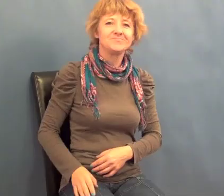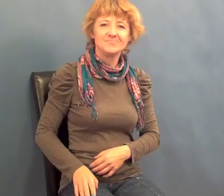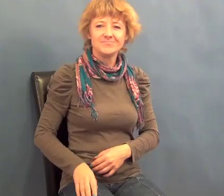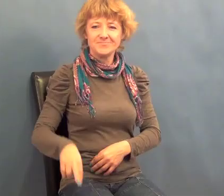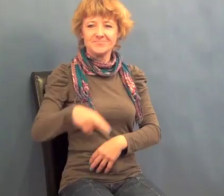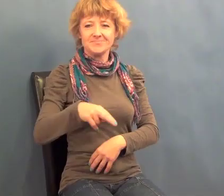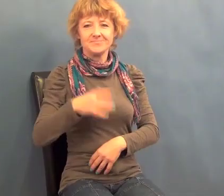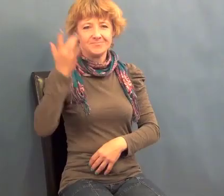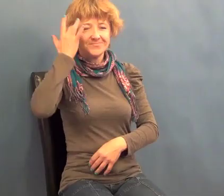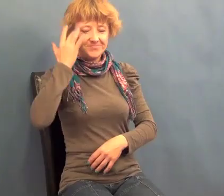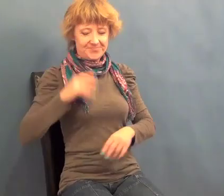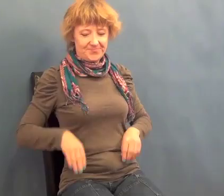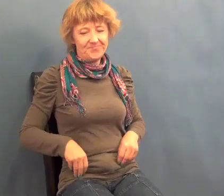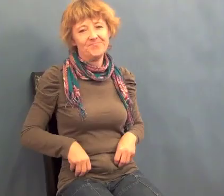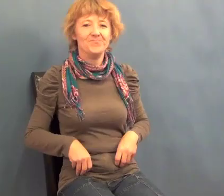Udaje, że nic się nie dzieje.